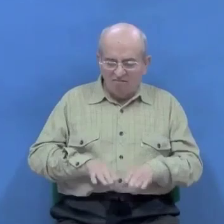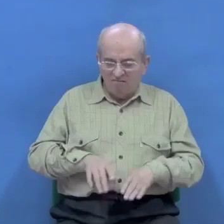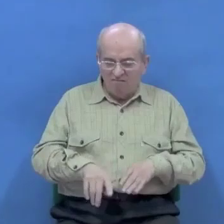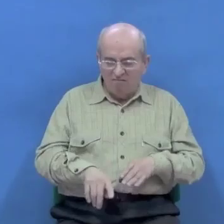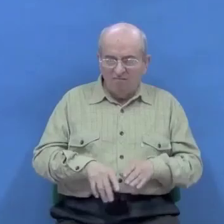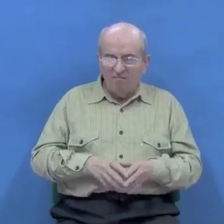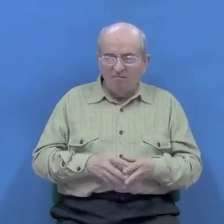Jest napędzana nogami.